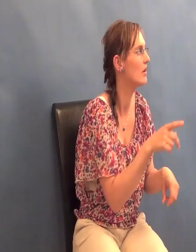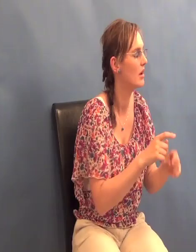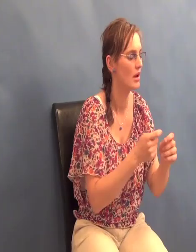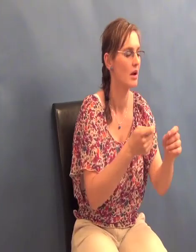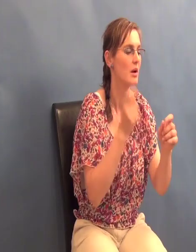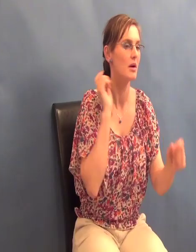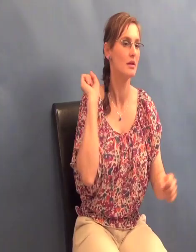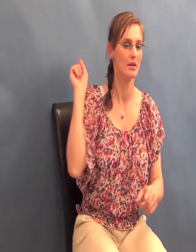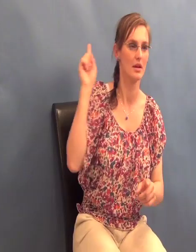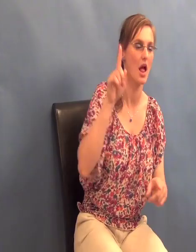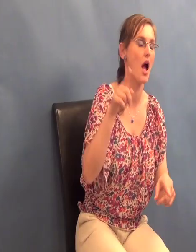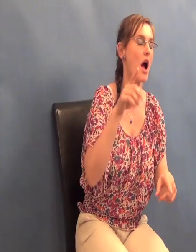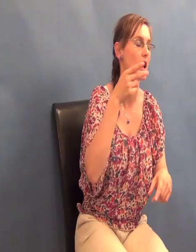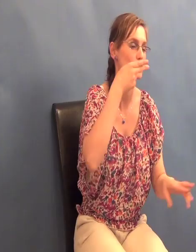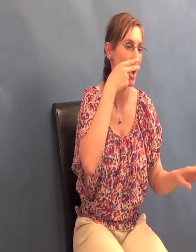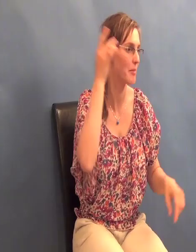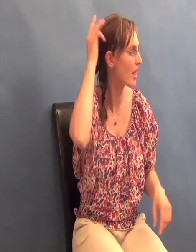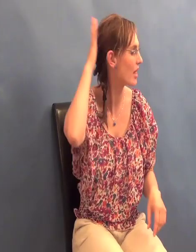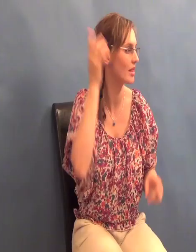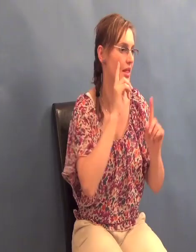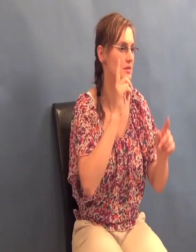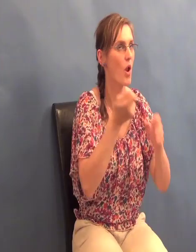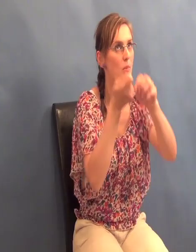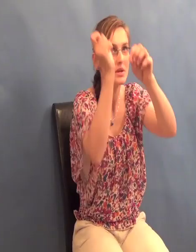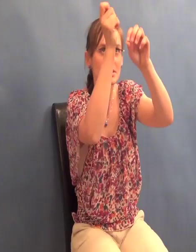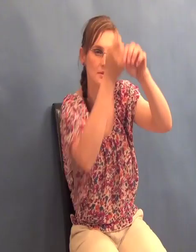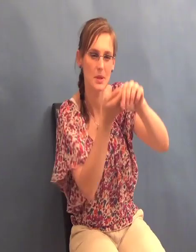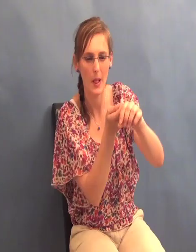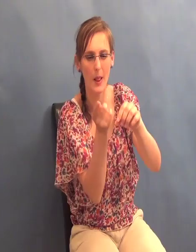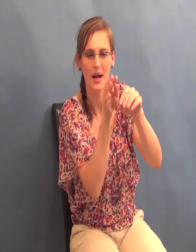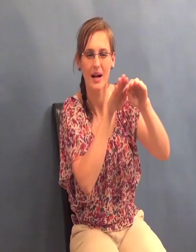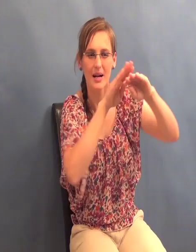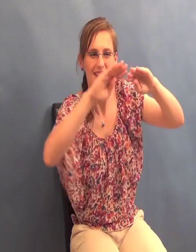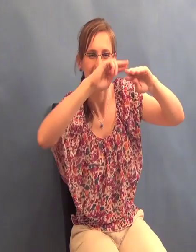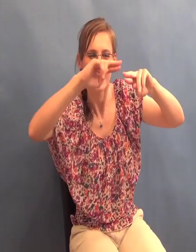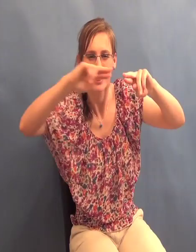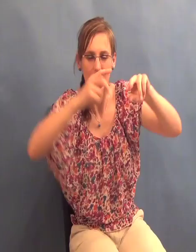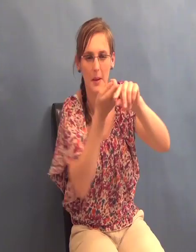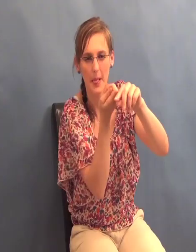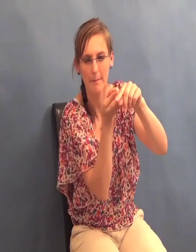Policjant podchodzi do Chaplina od tyłu, ale ten go nie zauważa, bo jest zajęty naprawianiem okna, wygładza masę przy szybie i potem ją odcina.